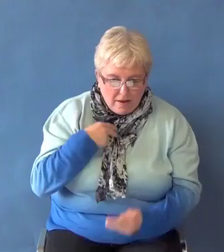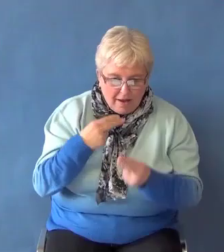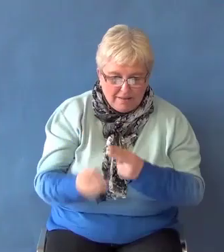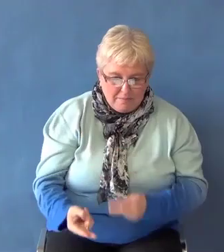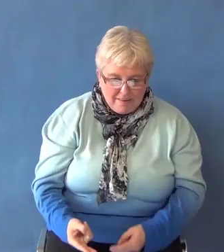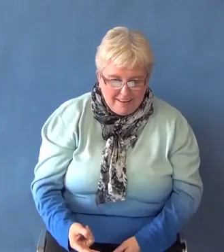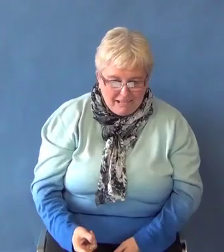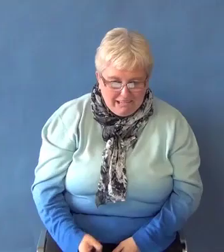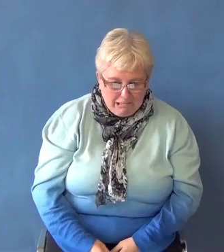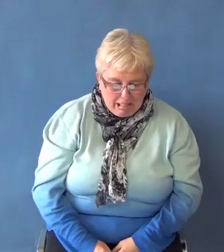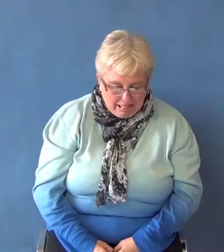Ja odpowiadam.